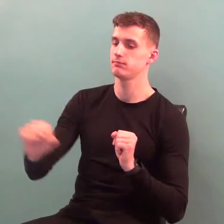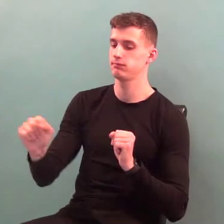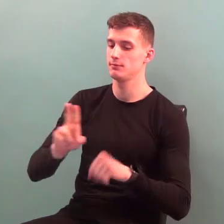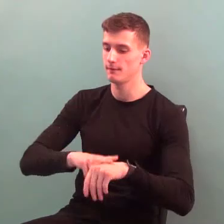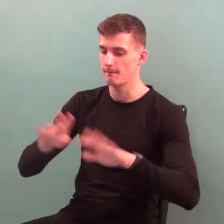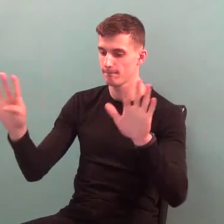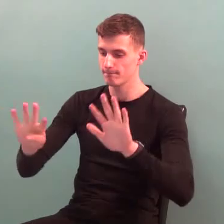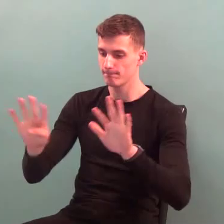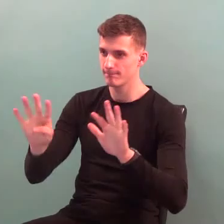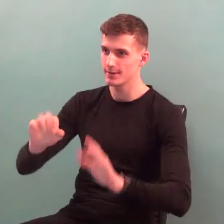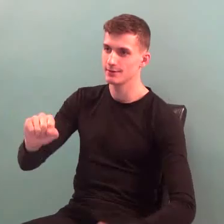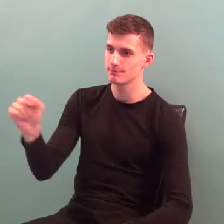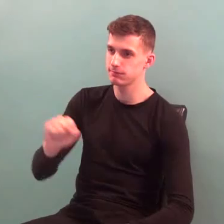Jest godzina dziewiąta, budzik dzwoni.